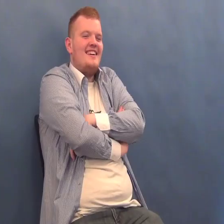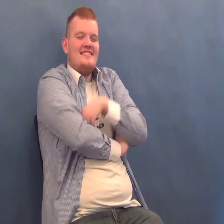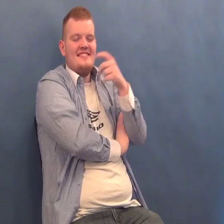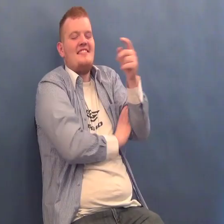Uciekają i koniec.